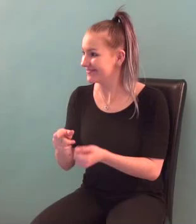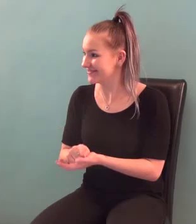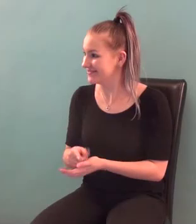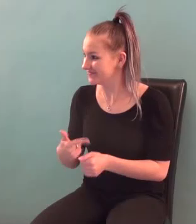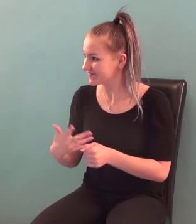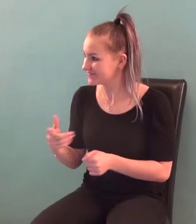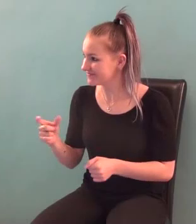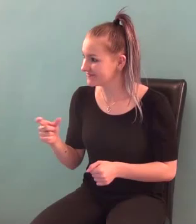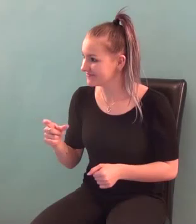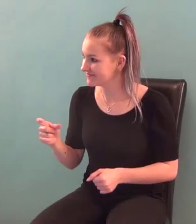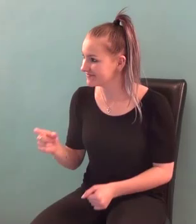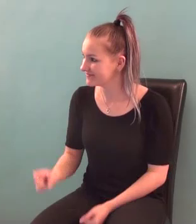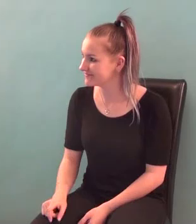Udało się, dwudziestego piątego w czwartek.